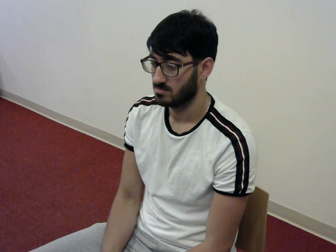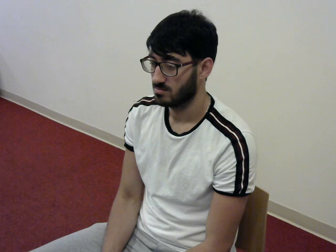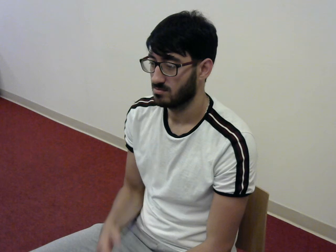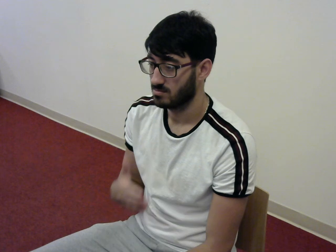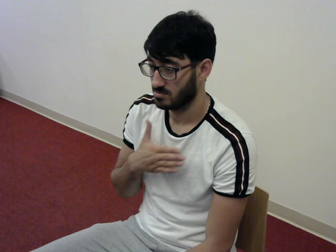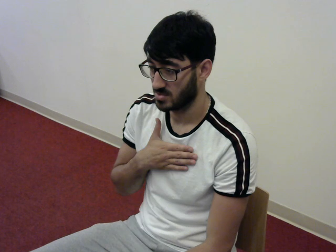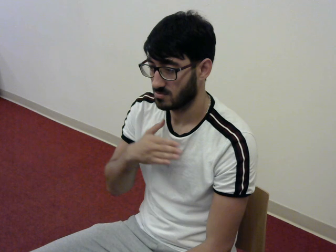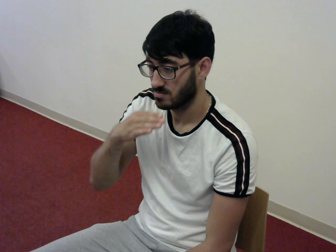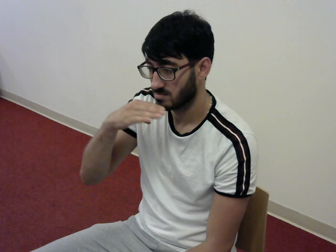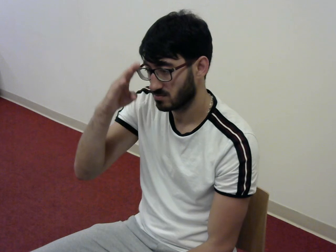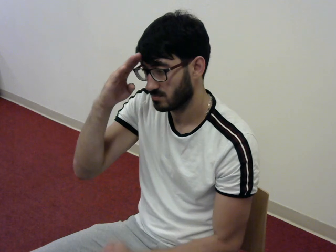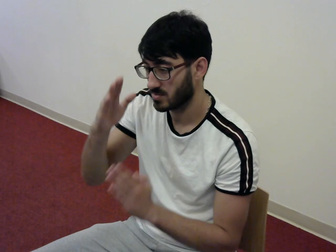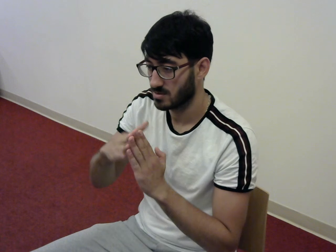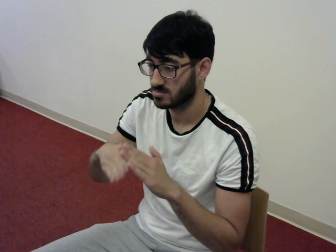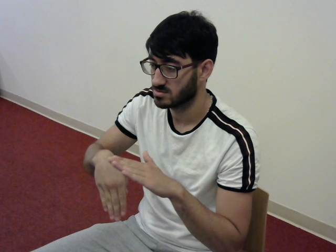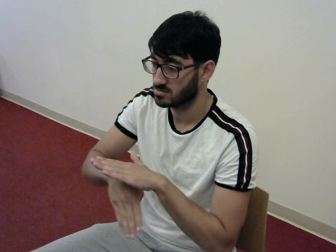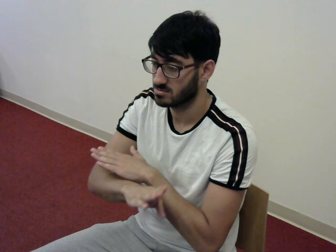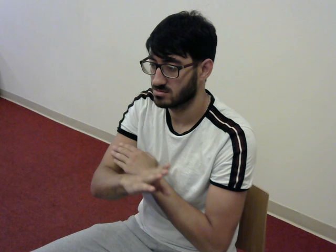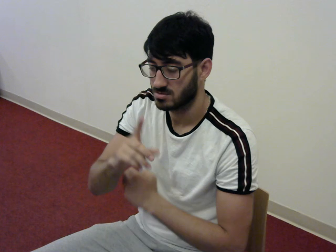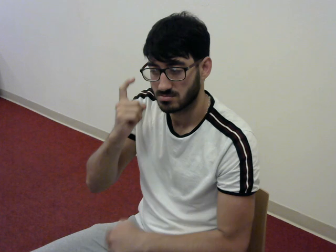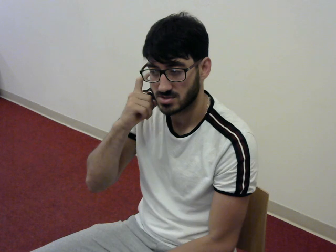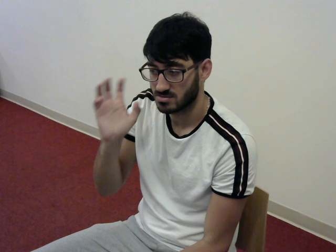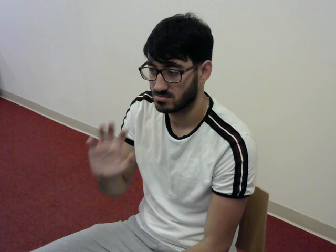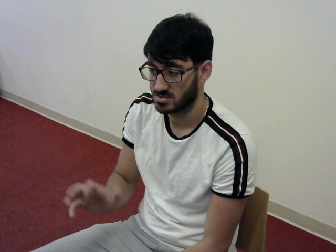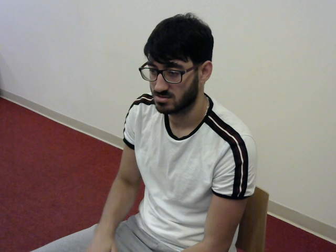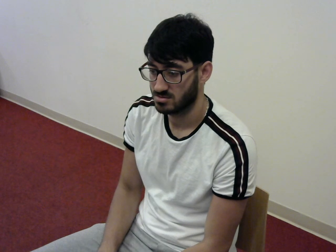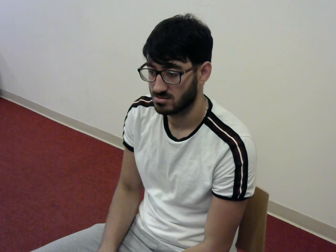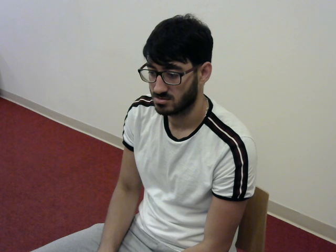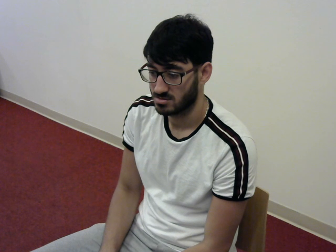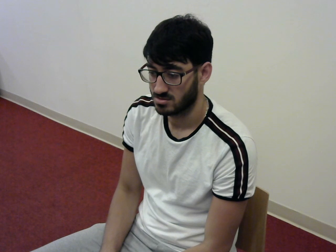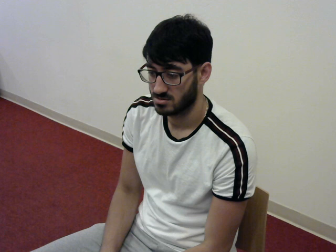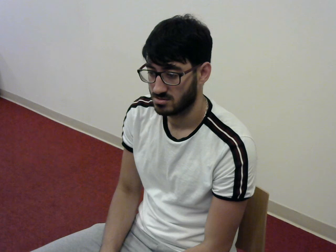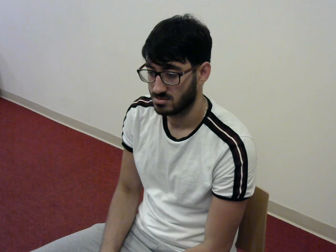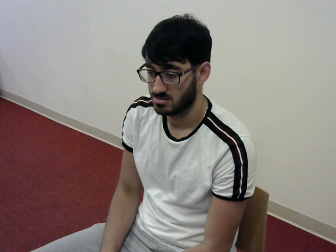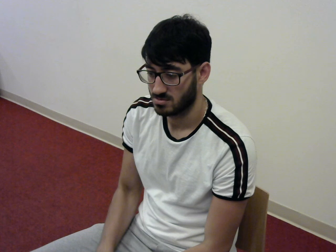Mənim atam evdən çıxa bilmir